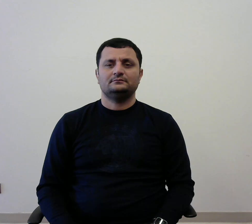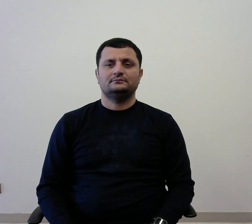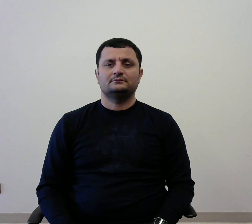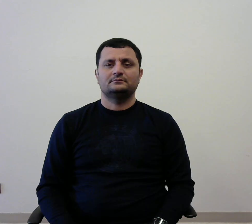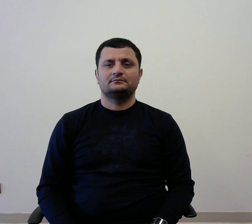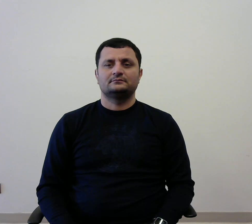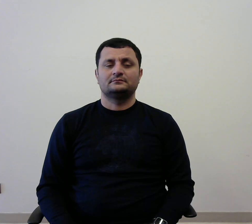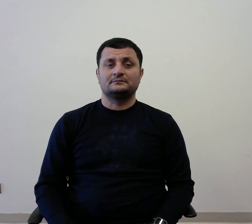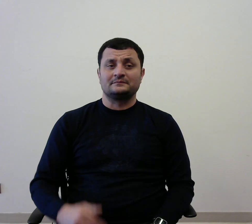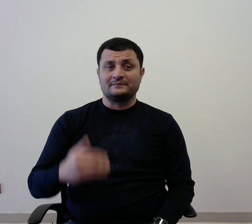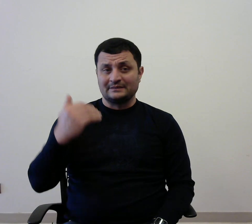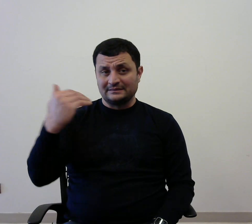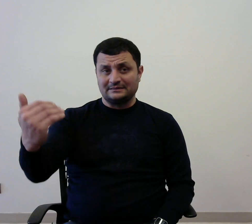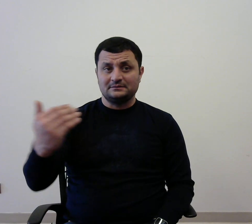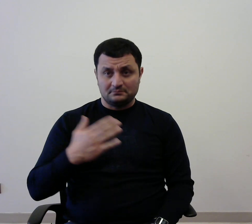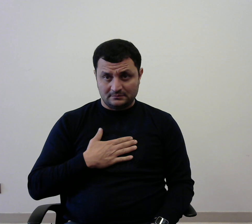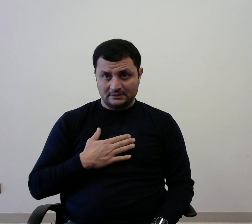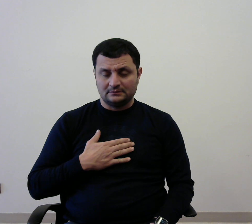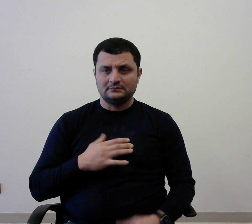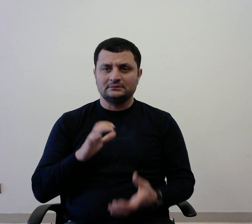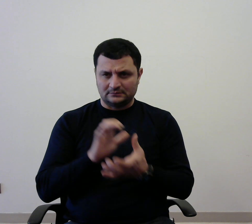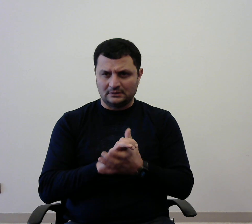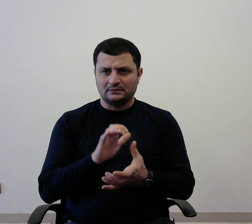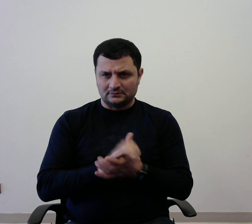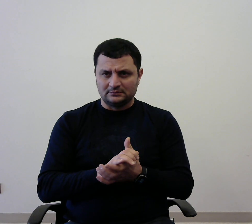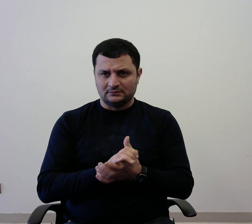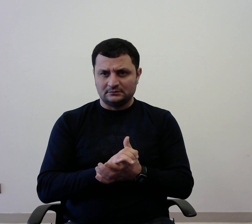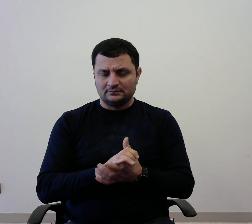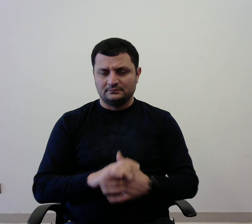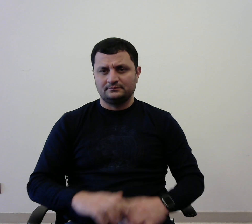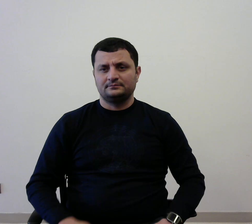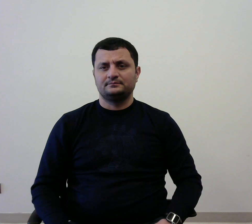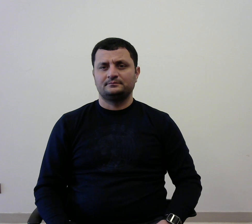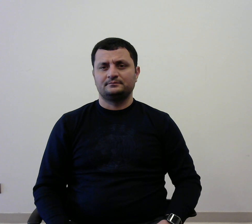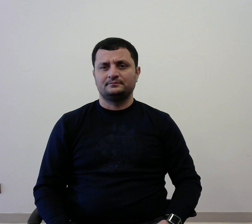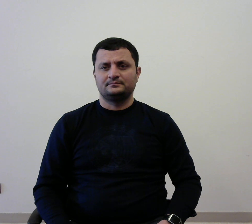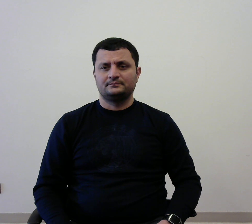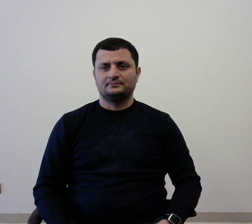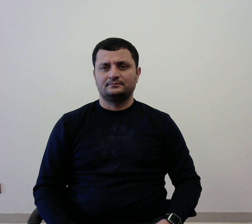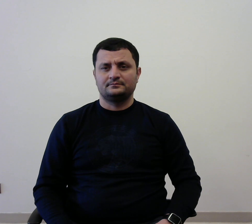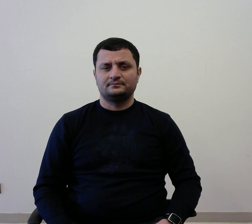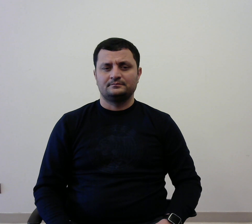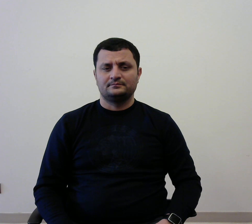Siz mənə tanış gəlirsiniz